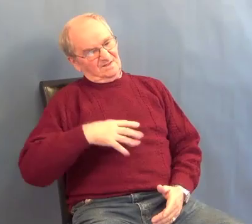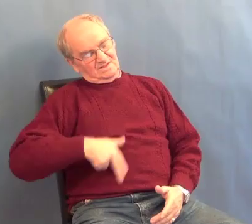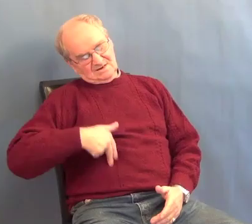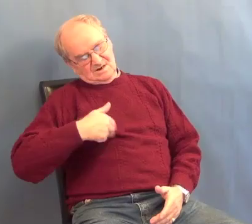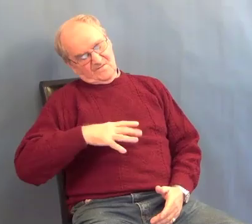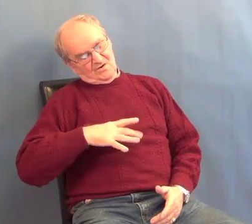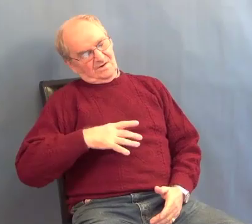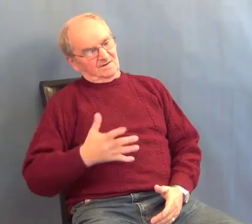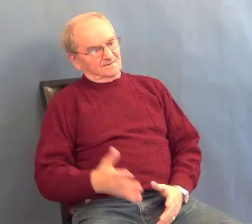Wolna niedziela.